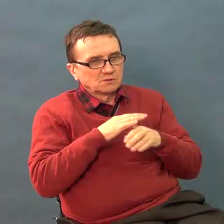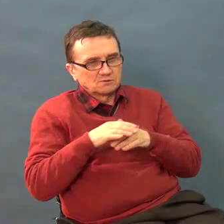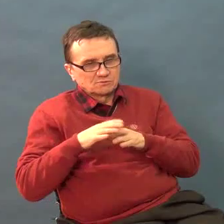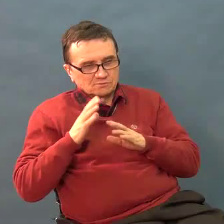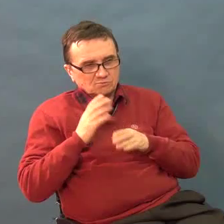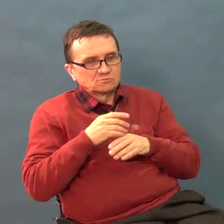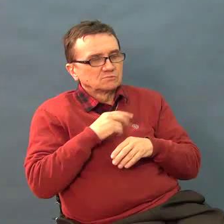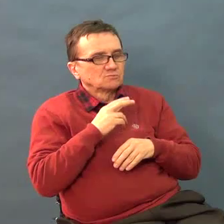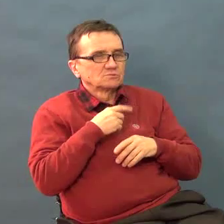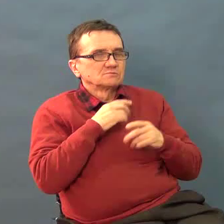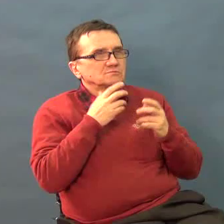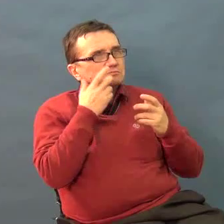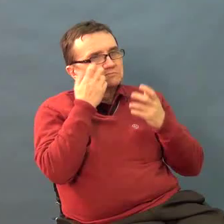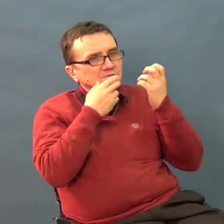Wchodzi drugi raz i zrywa.